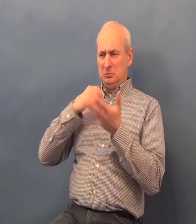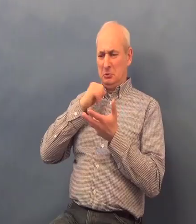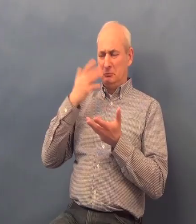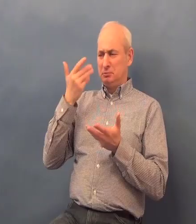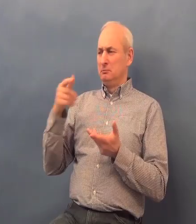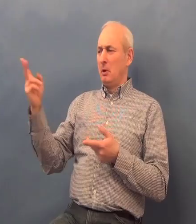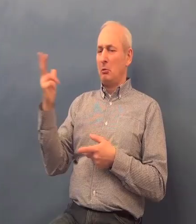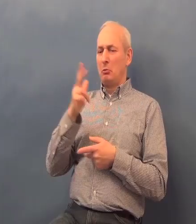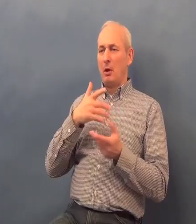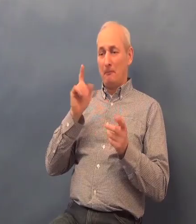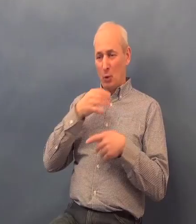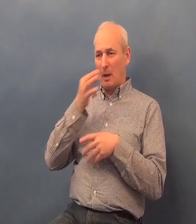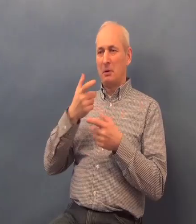Trzech chłopców idzie dalej, pan powinien był ich zapytać, ale nic, cisza.